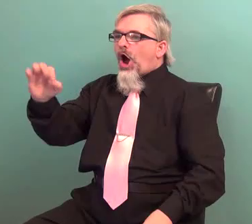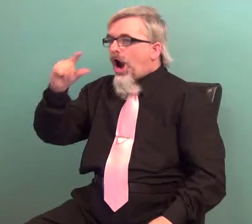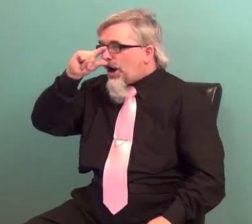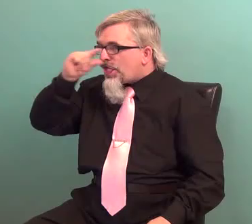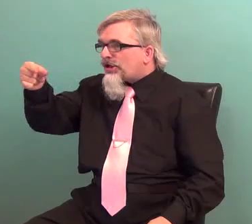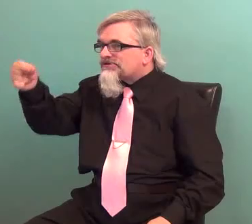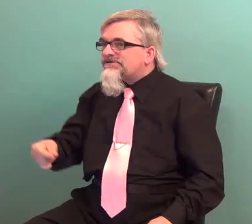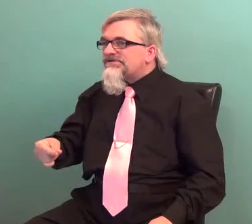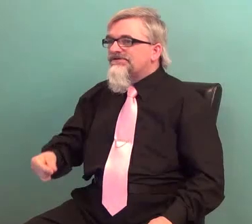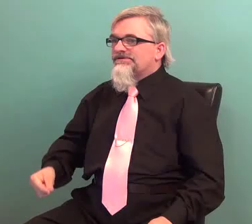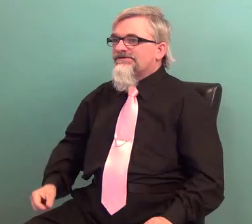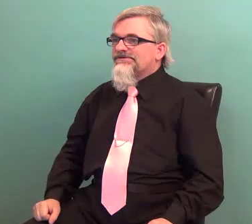Nos zakrzywiony w dół.